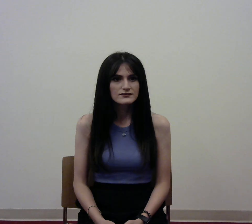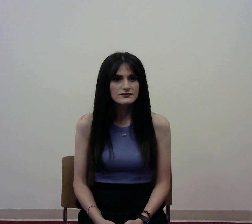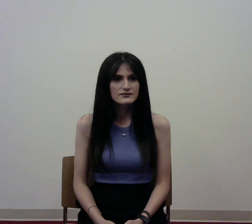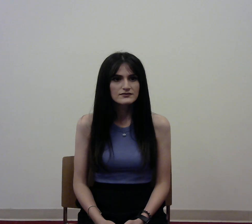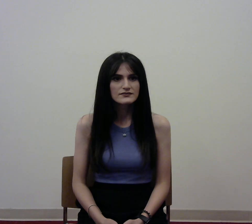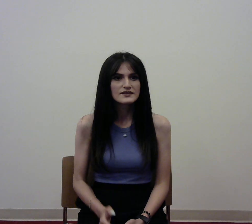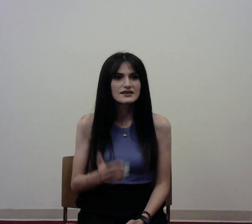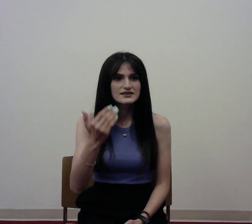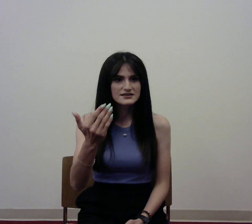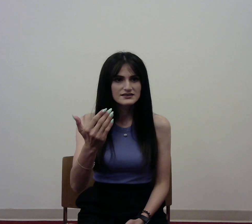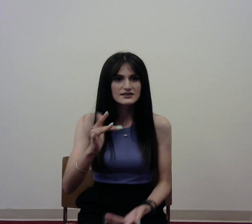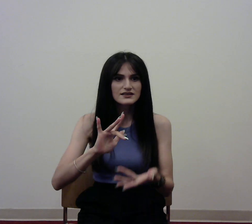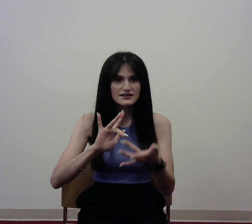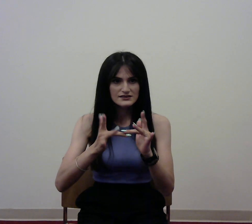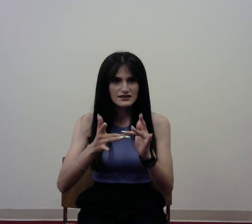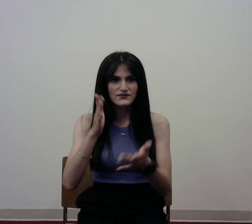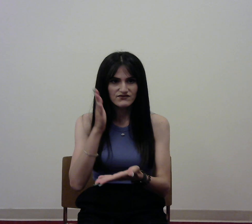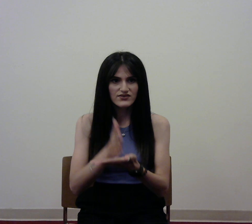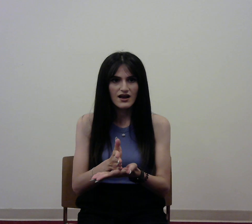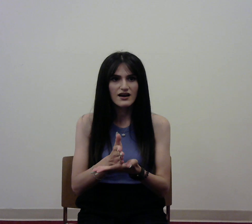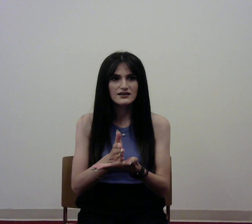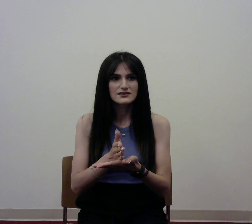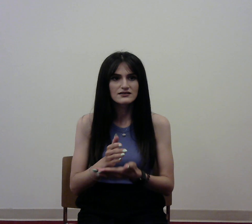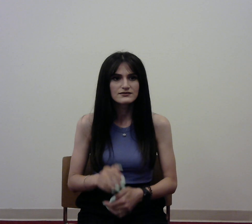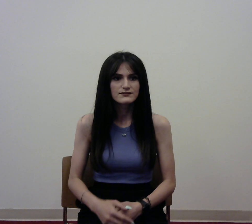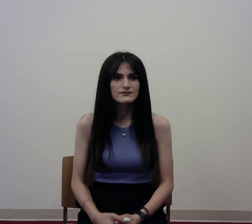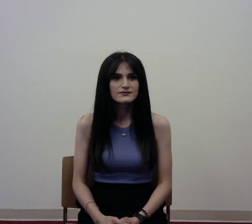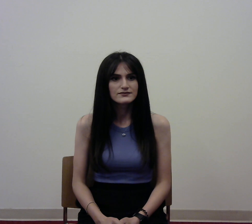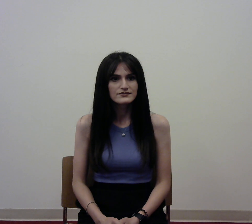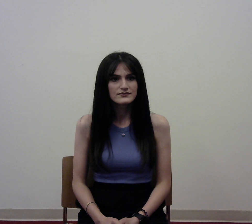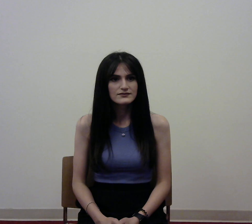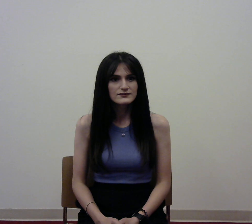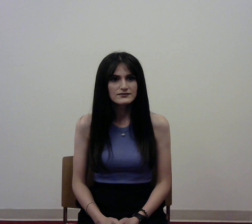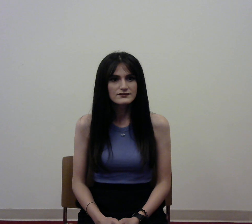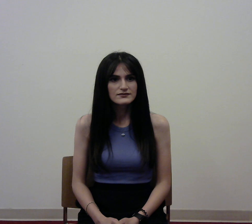Sizdə internet varmı?